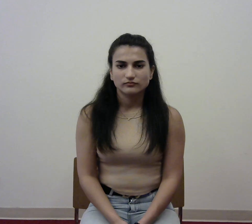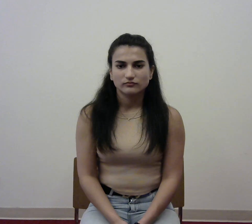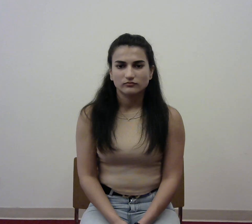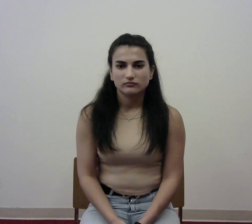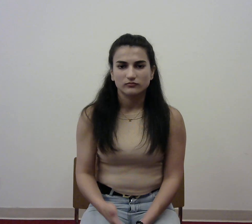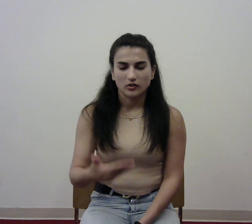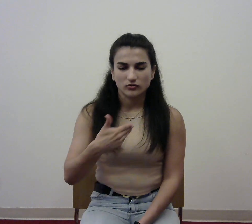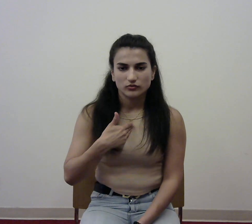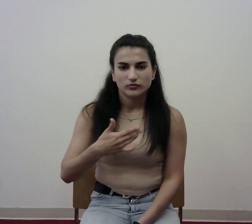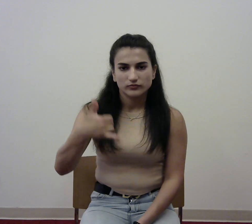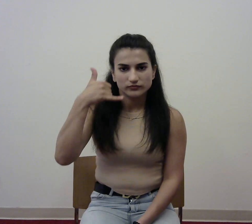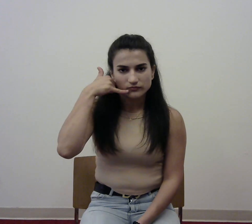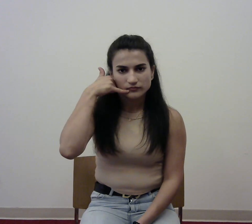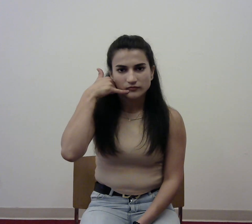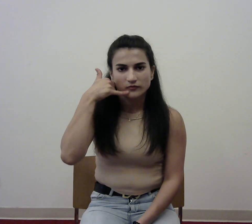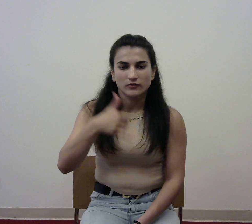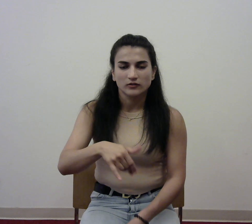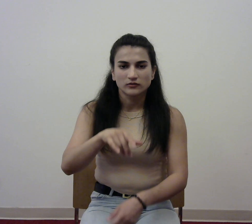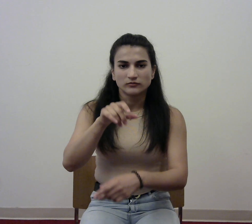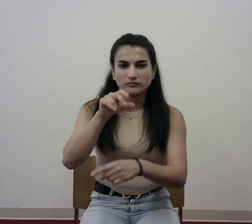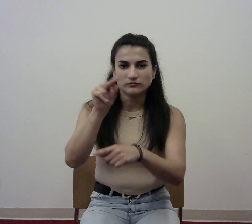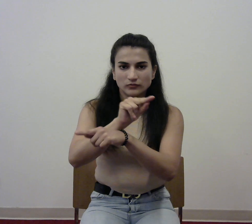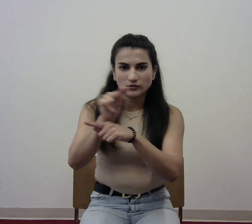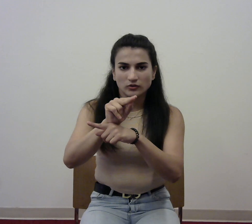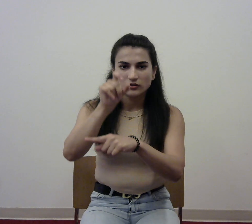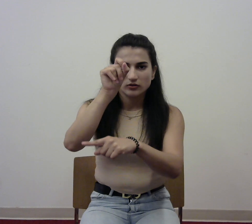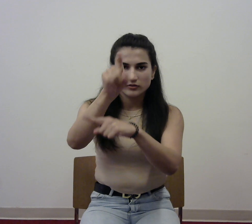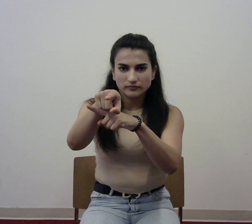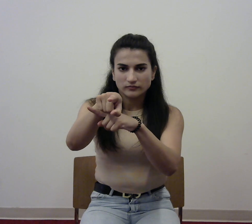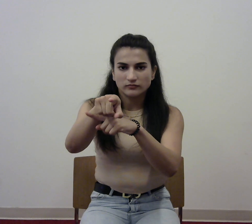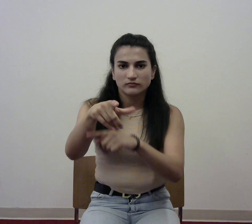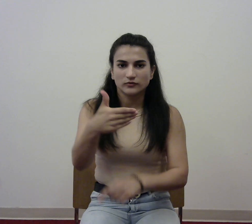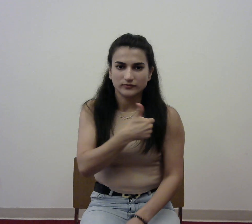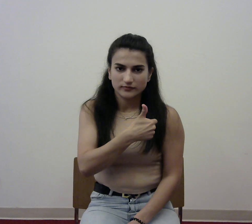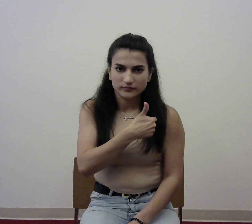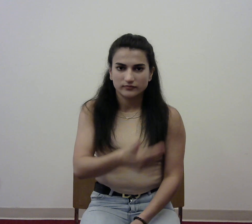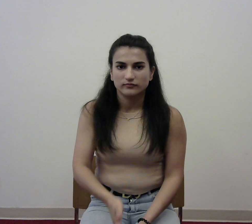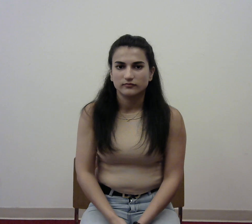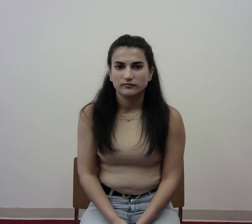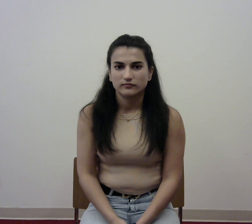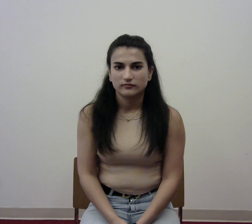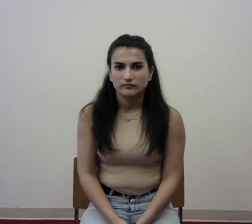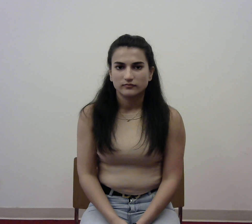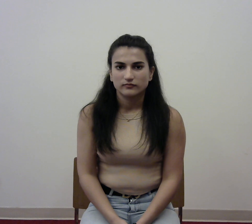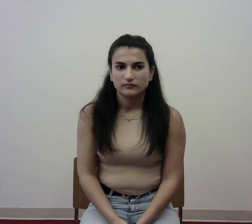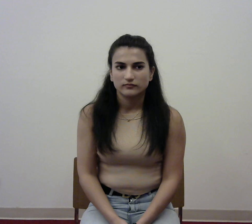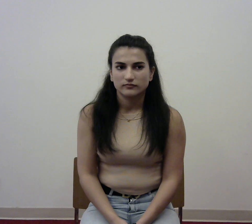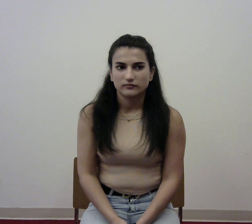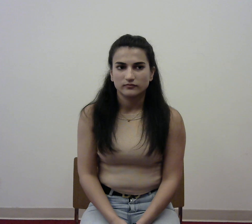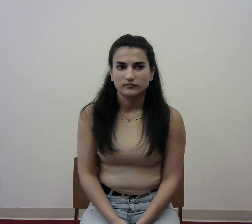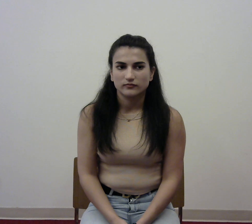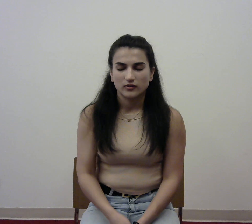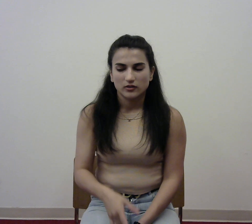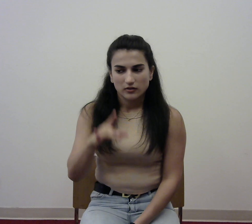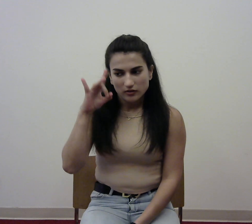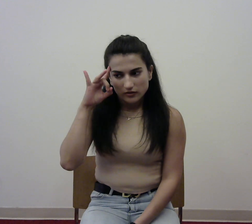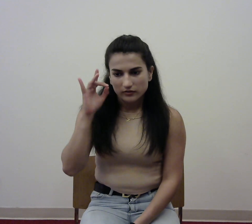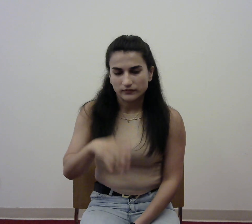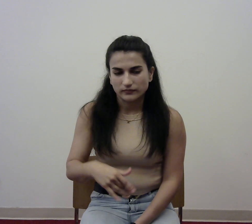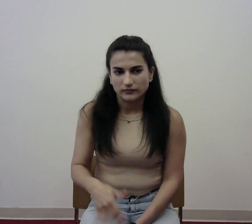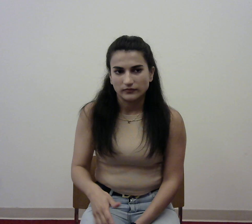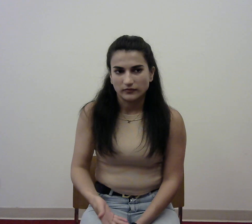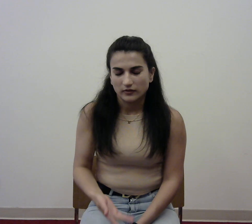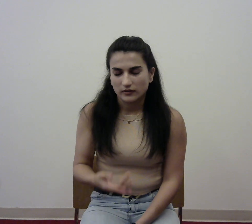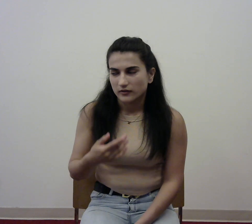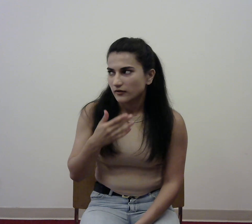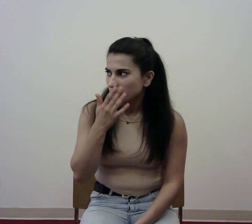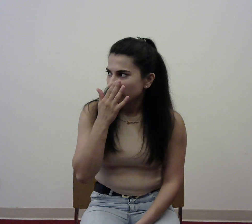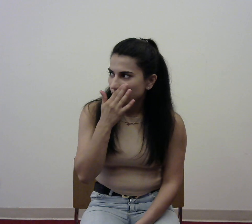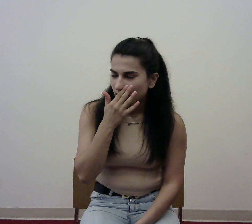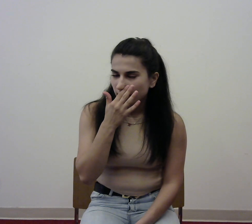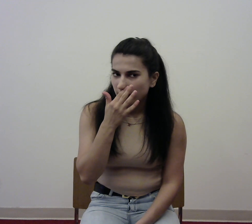Mən telefonu təmir etdirmək istəyirəm